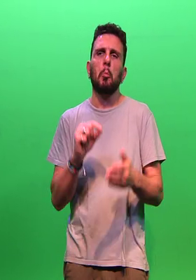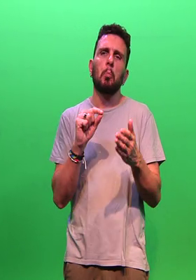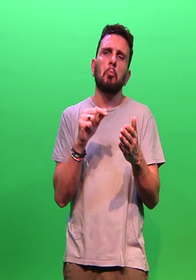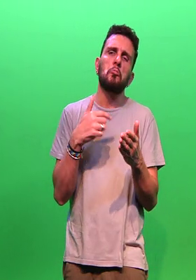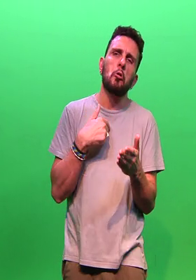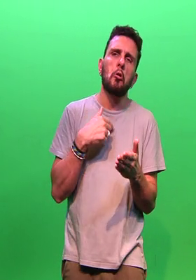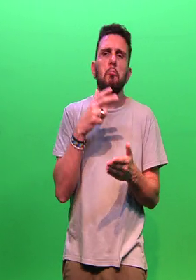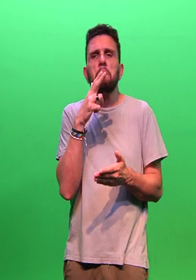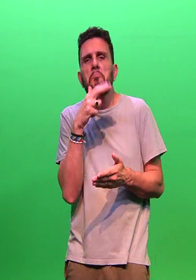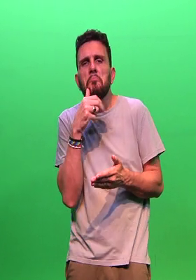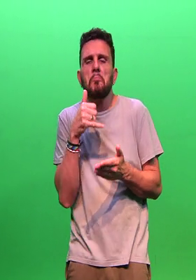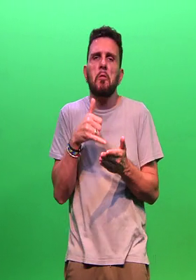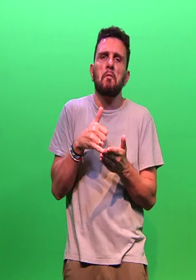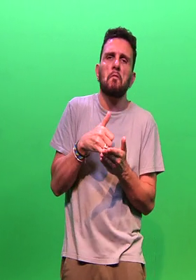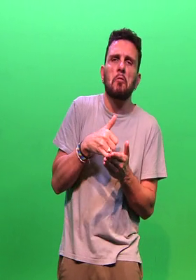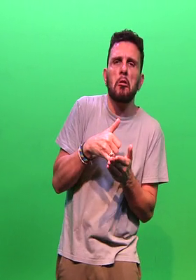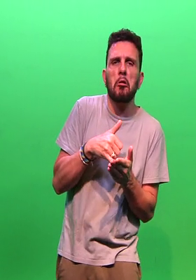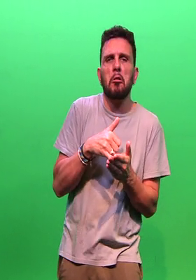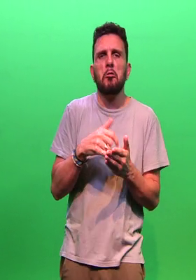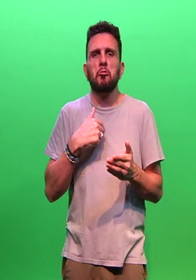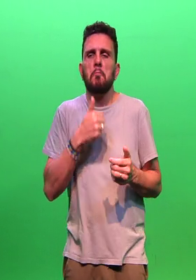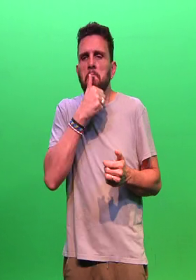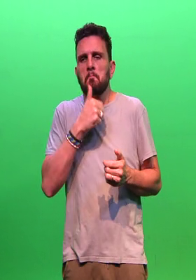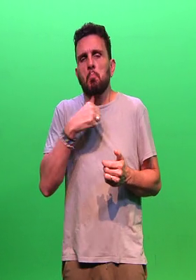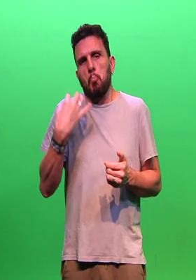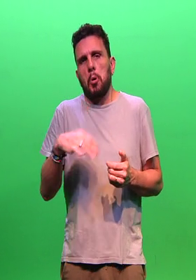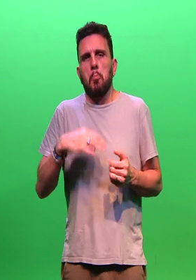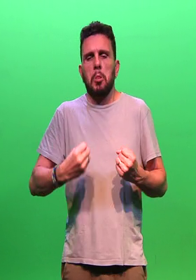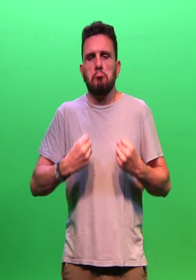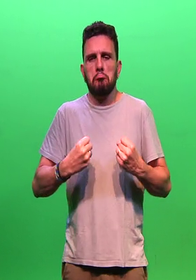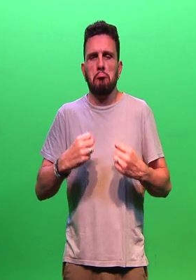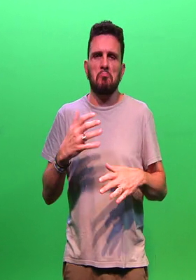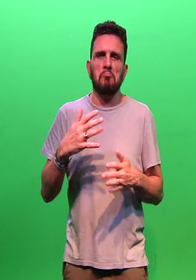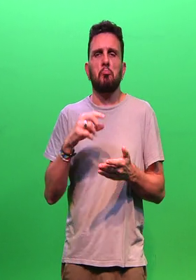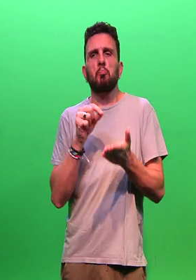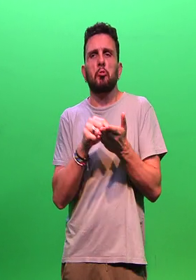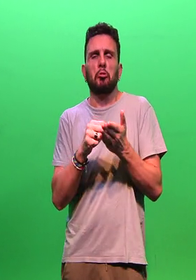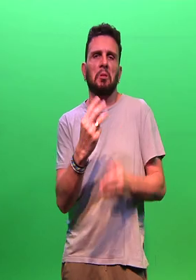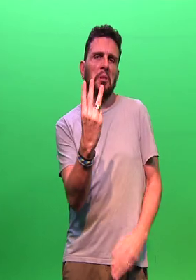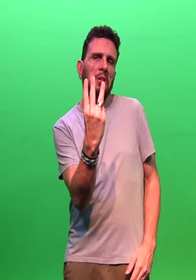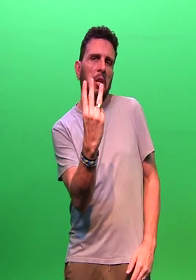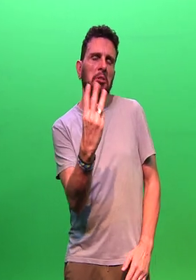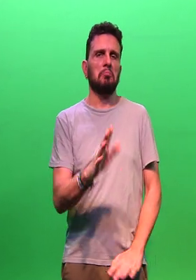Em fa mal, però és un dolor molt fluix, puc aguantar-lo, posaria tres punts.